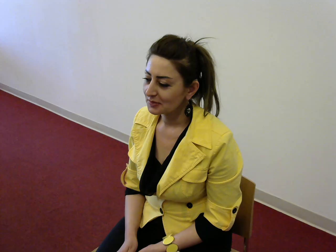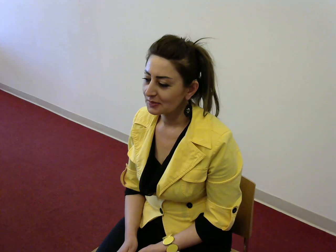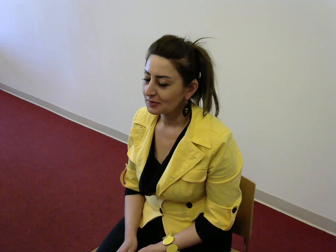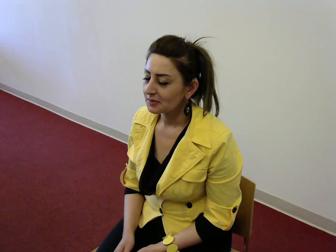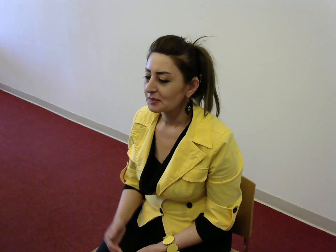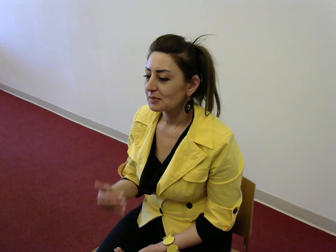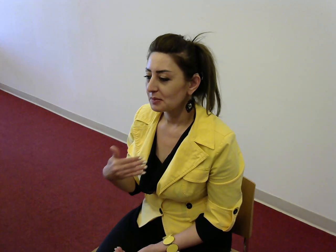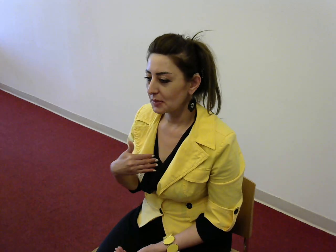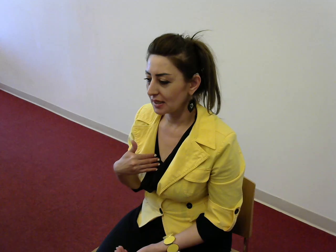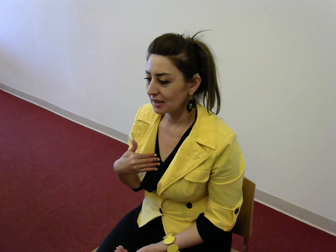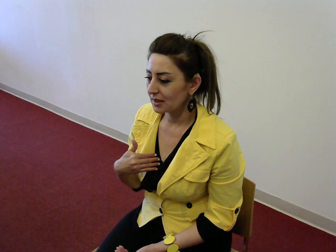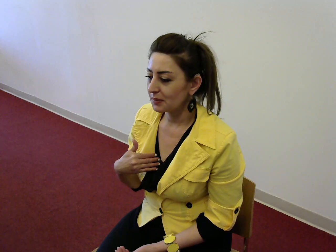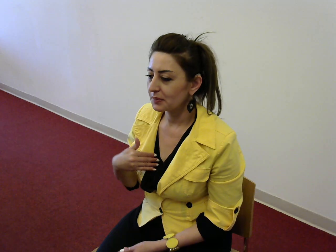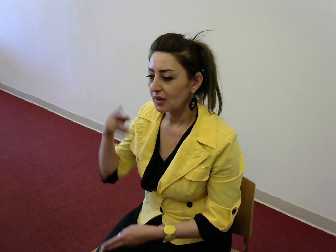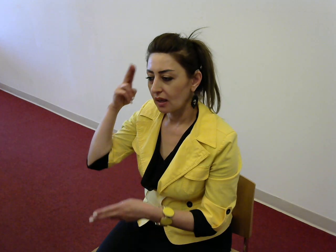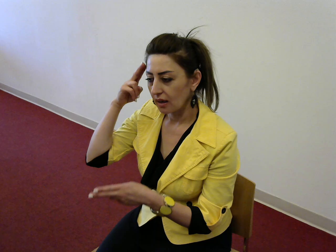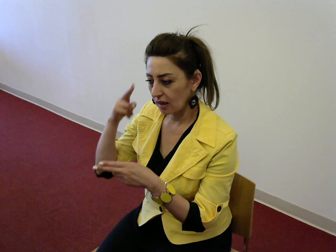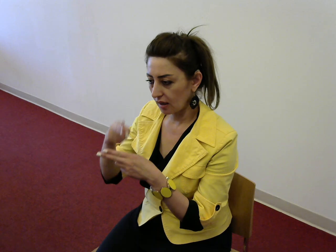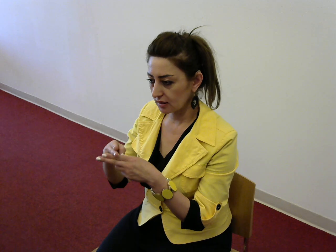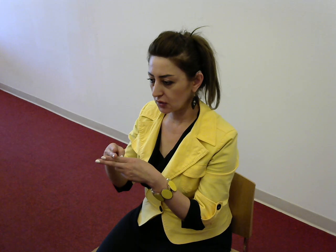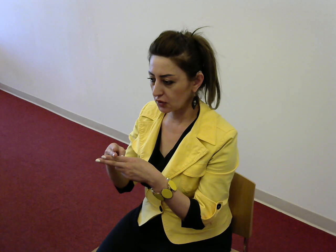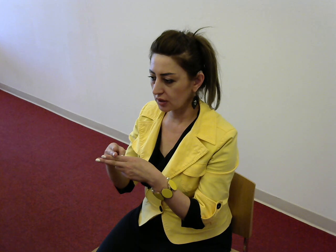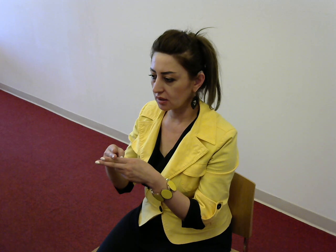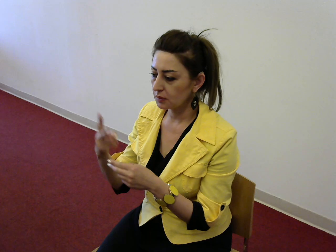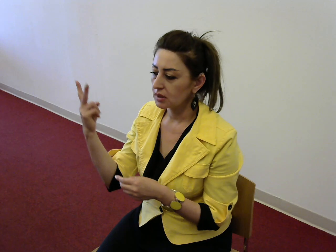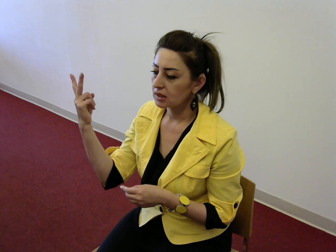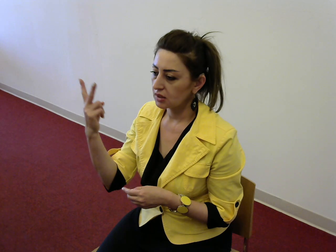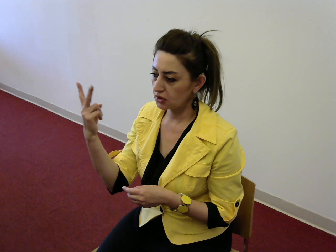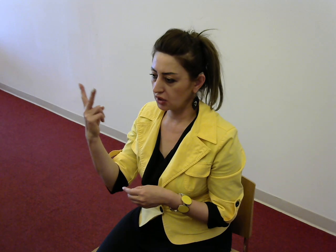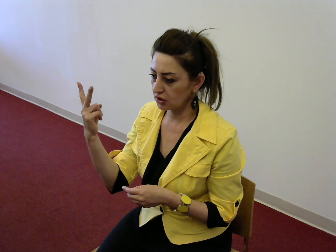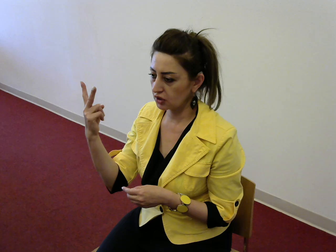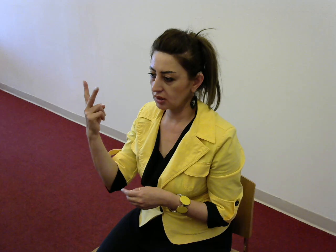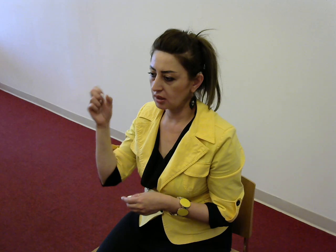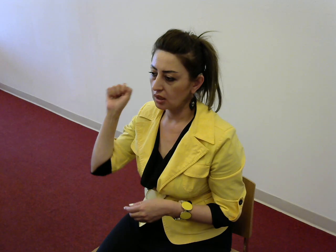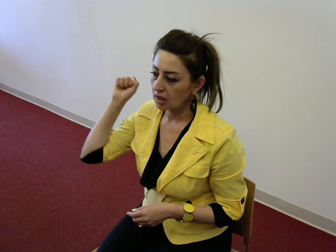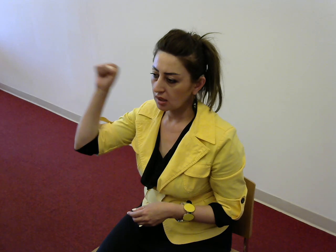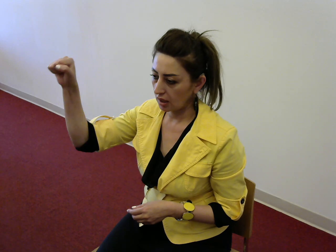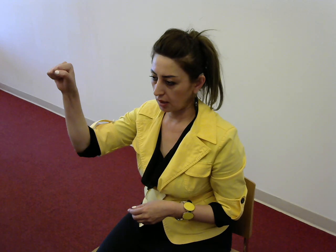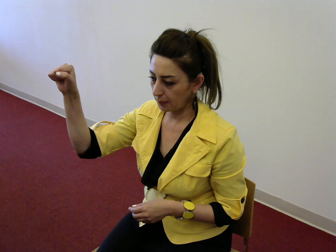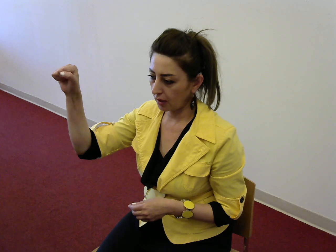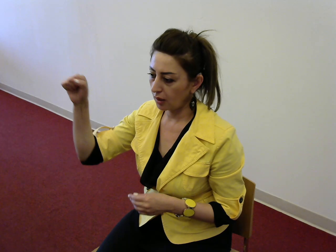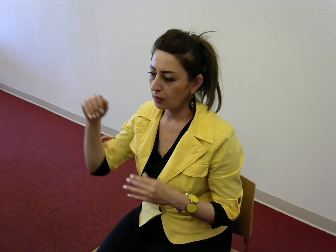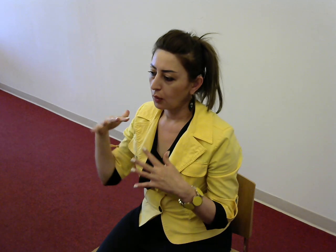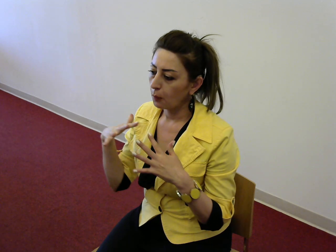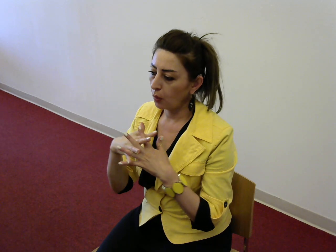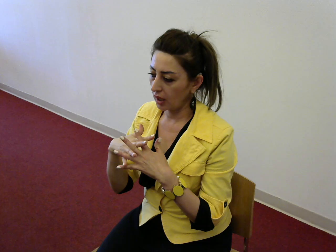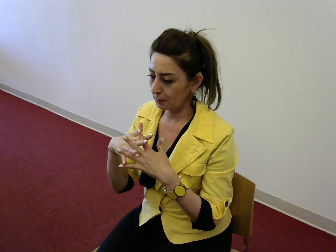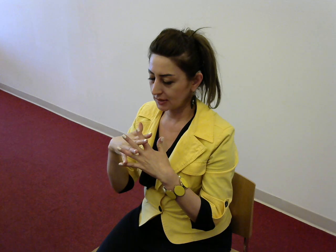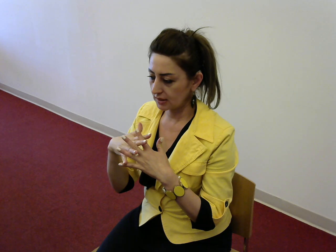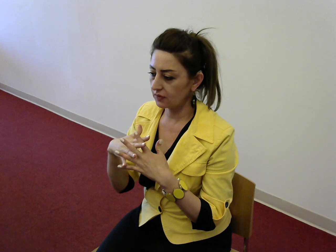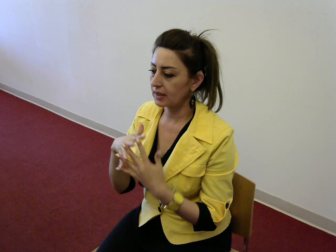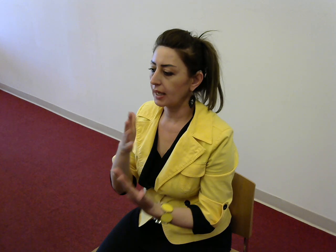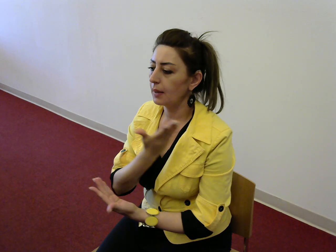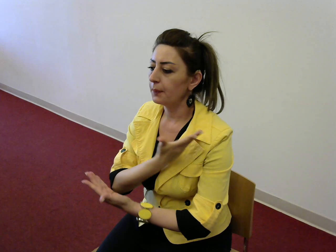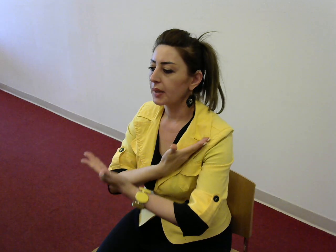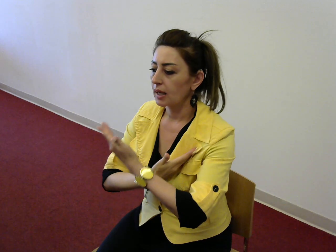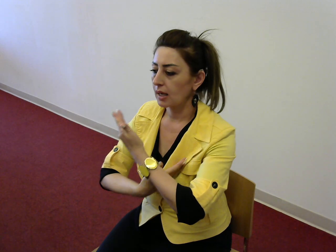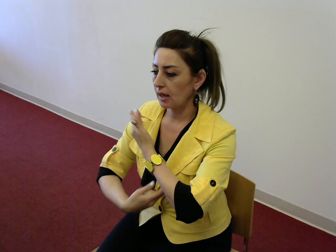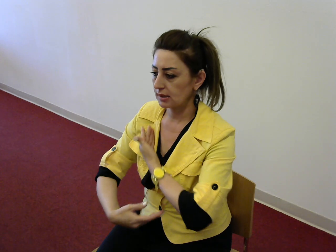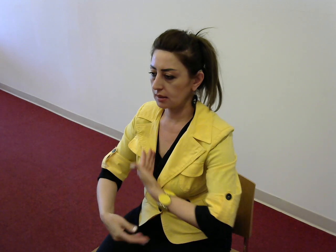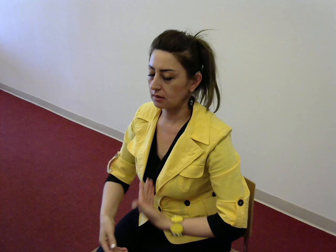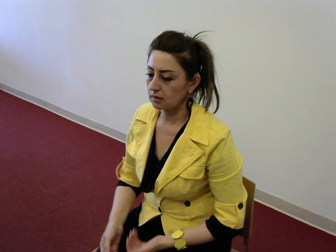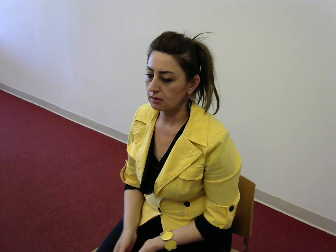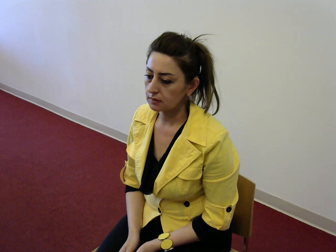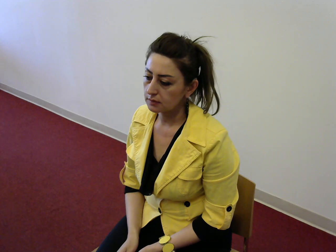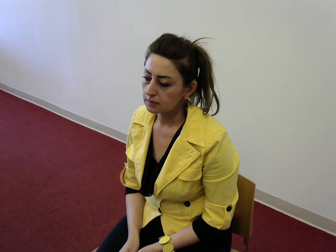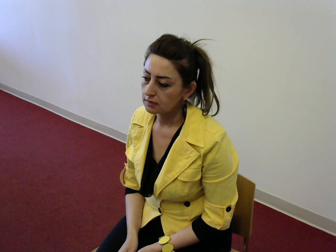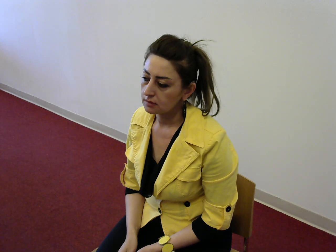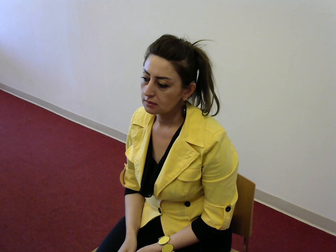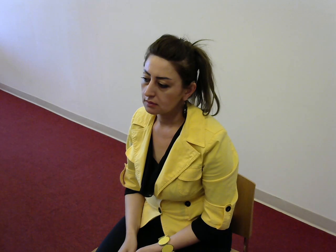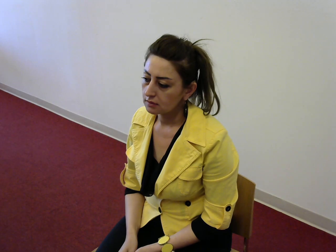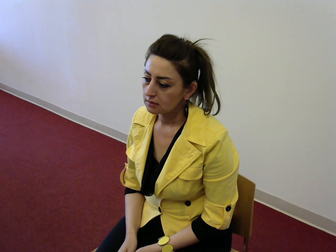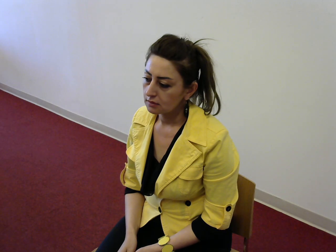Mənim qardaşım 2-ci Qarabağ müharibəsinin qazisidir